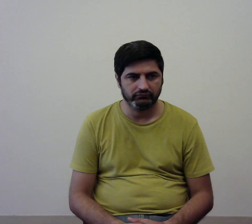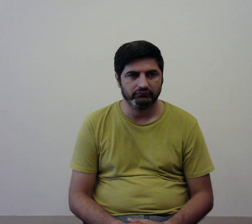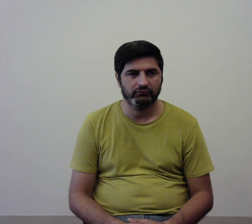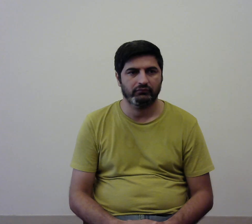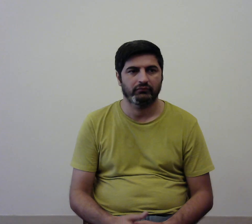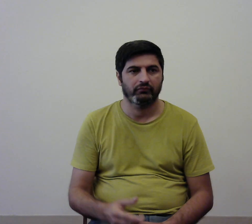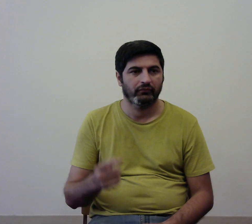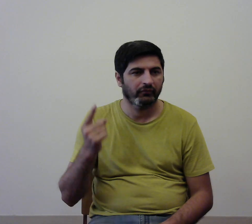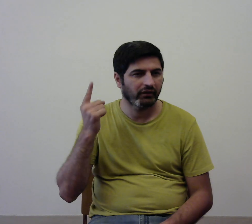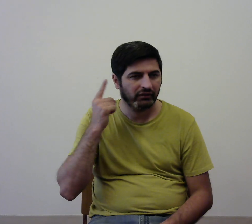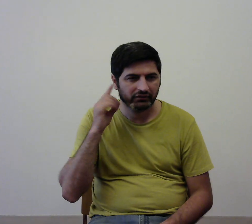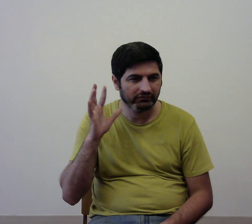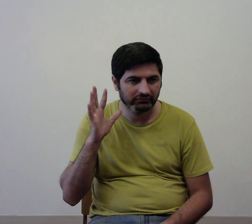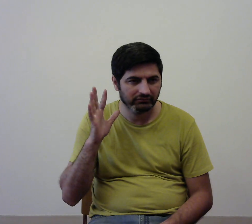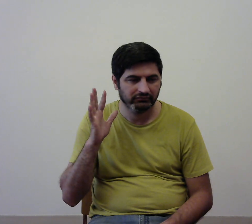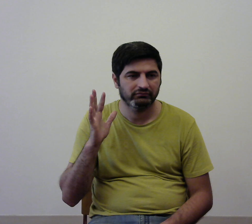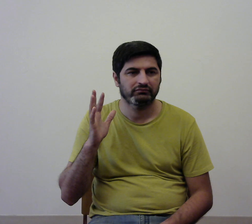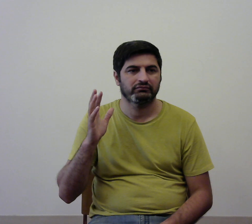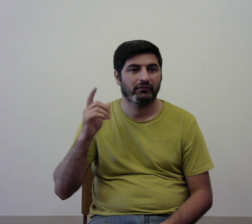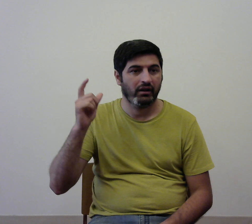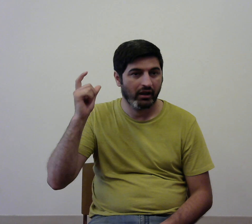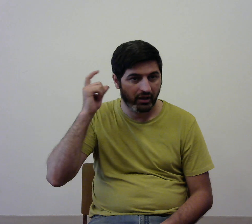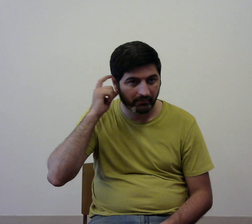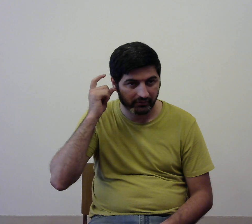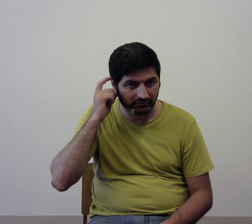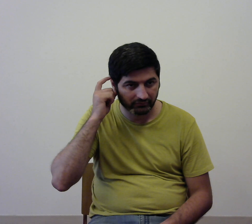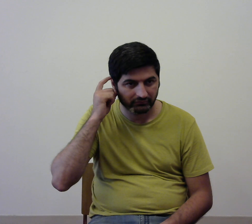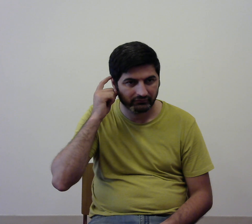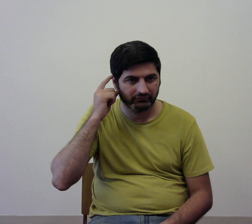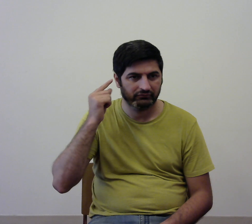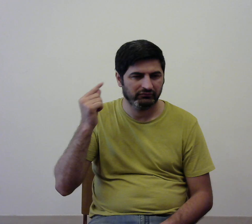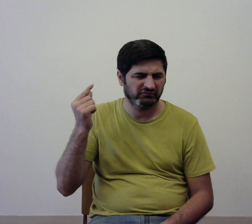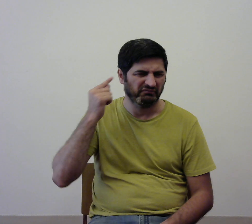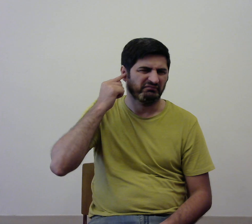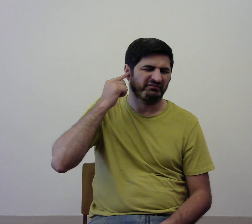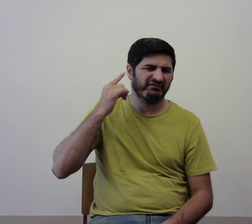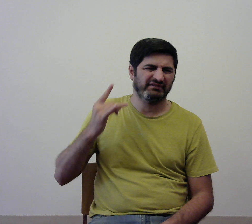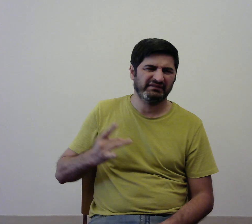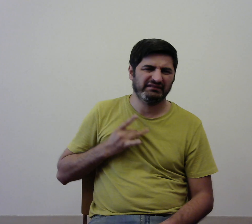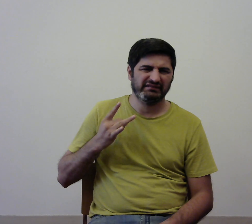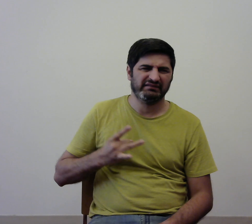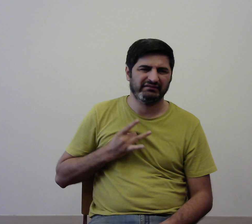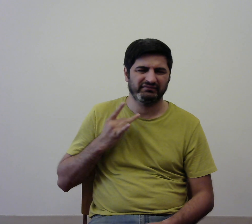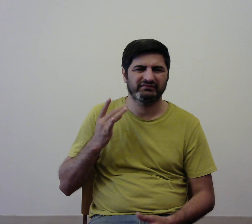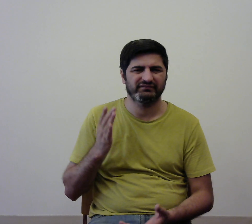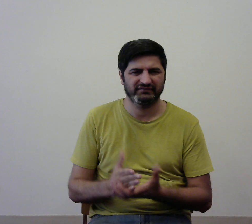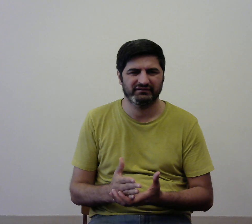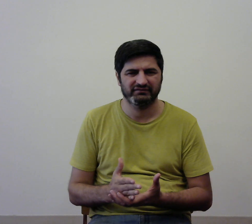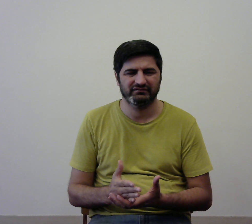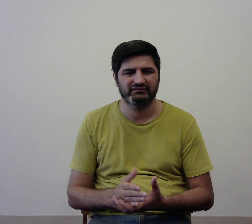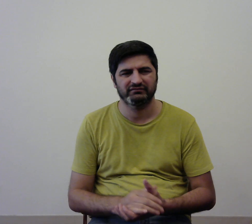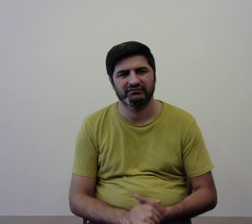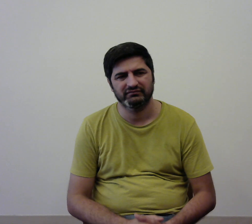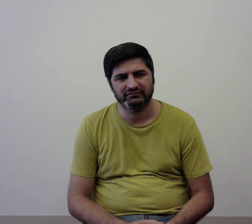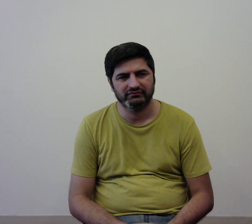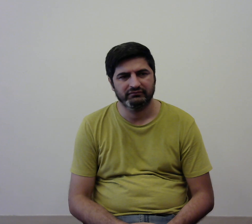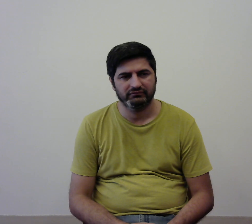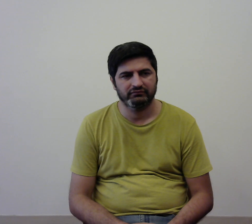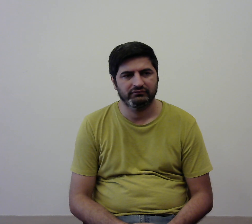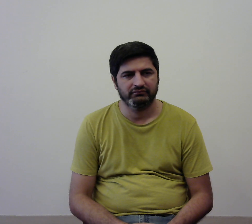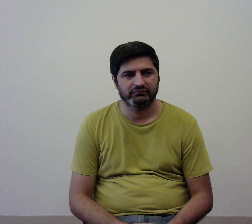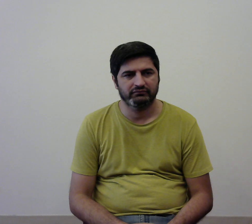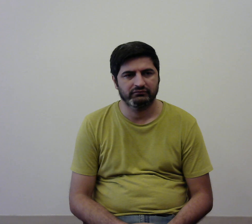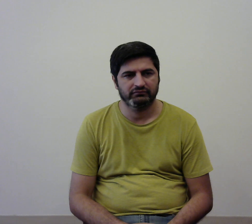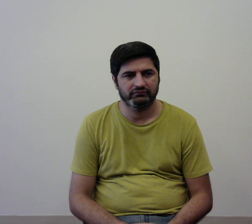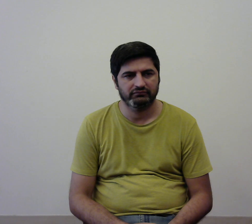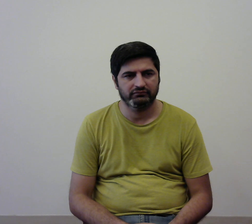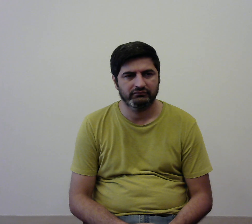Eşitmə aparatımın nasazlığı var